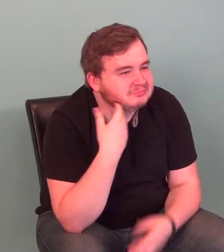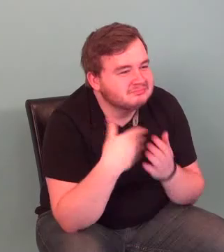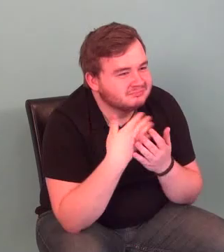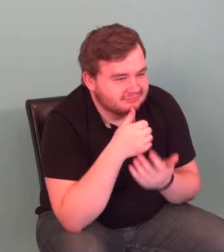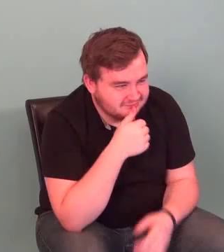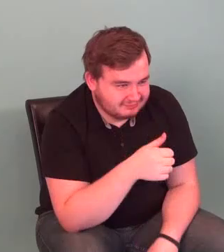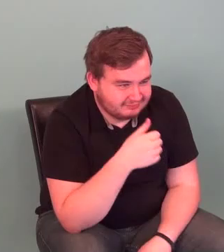Dlaczego nie możesz?